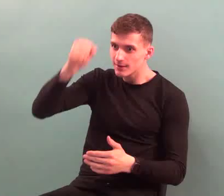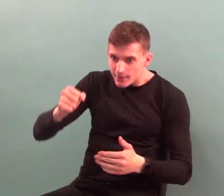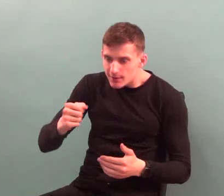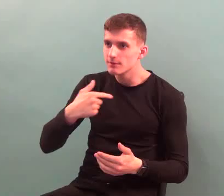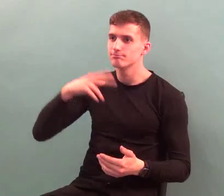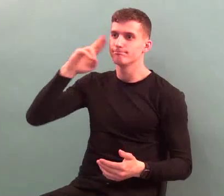"Ja jestem głuchy."